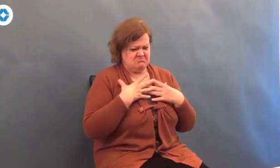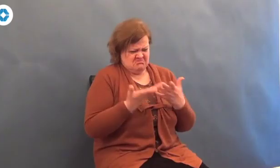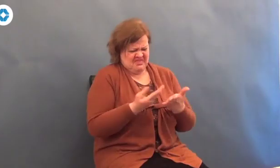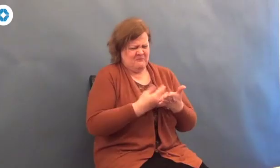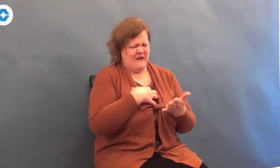To rysunek, jakaś bajka.